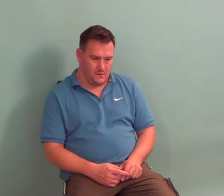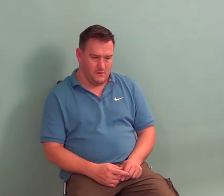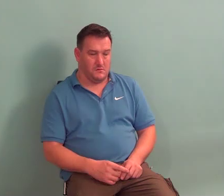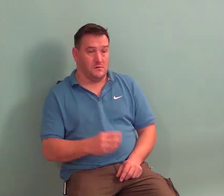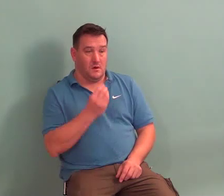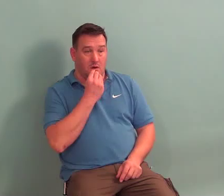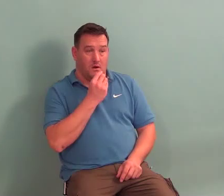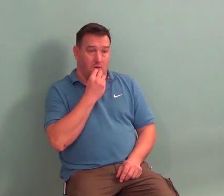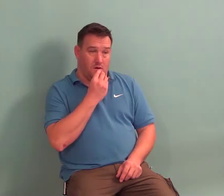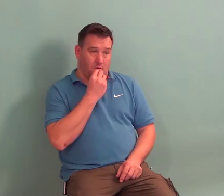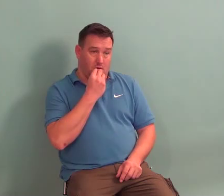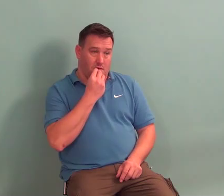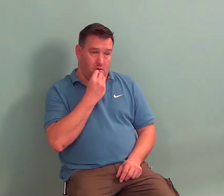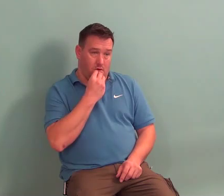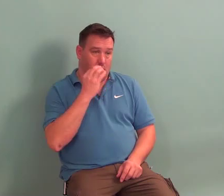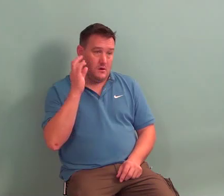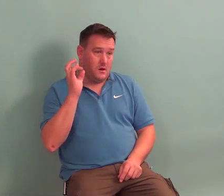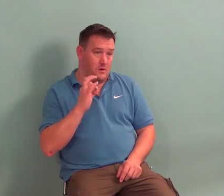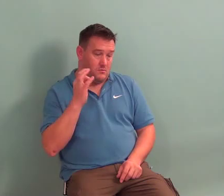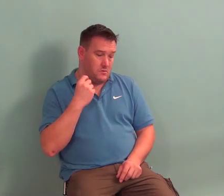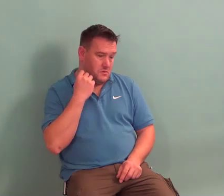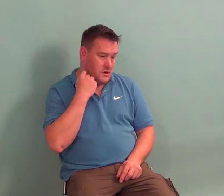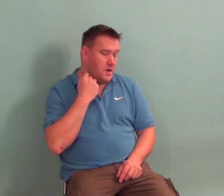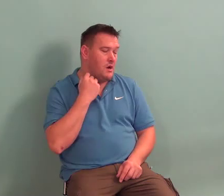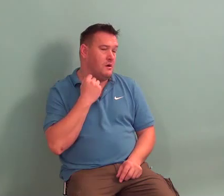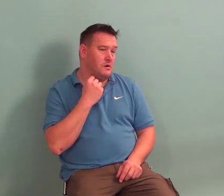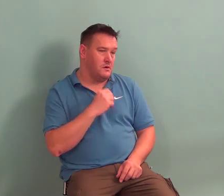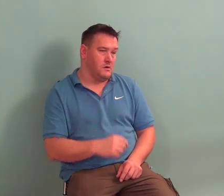Jeść i pić alkohol.